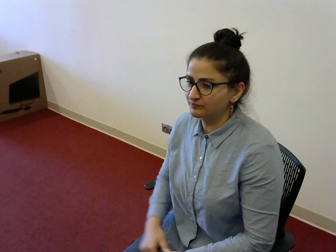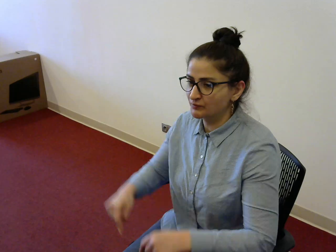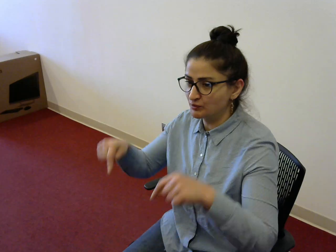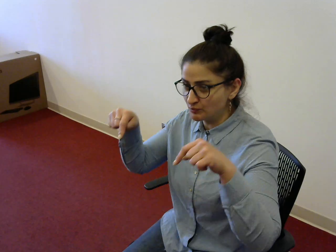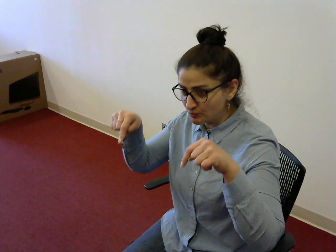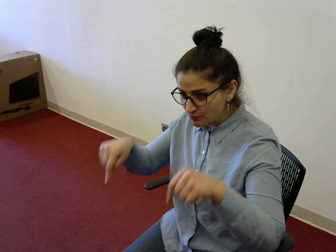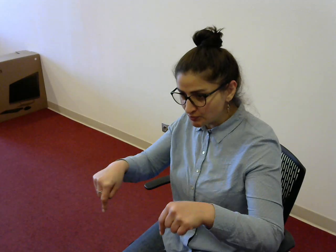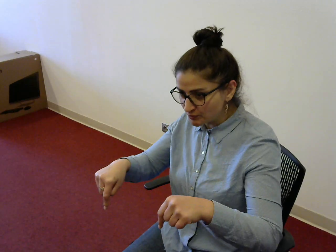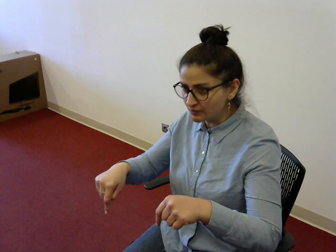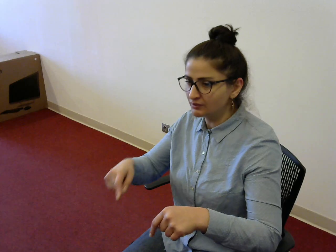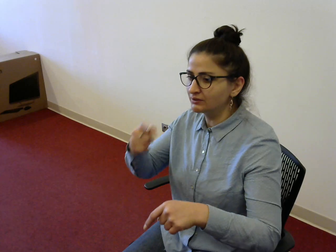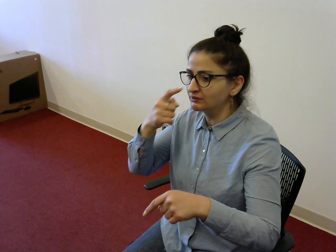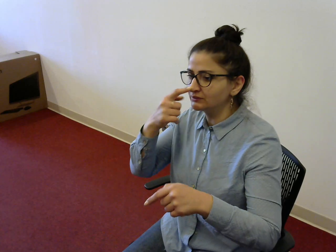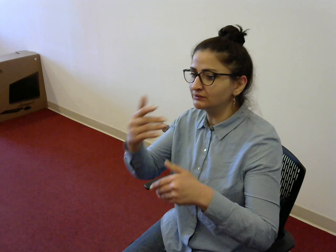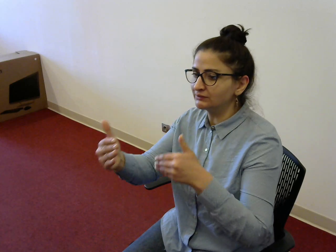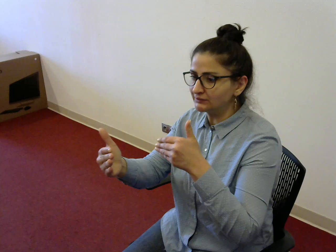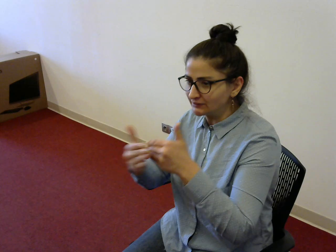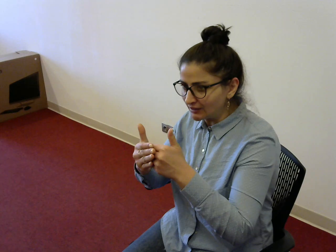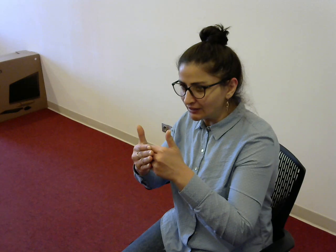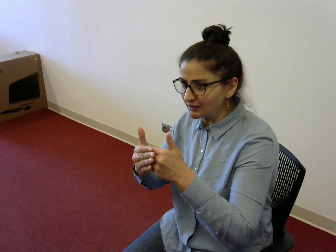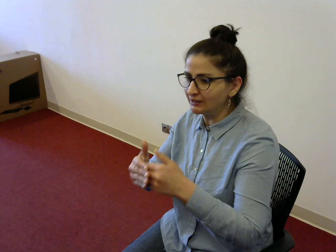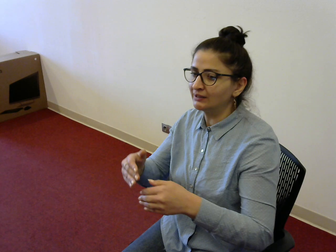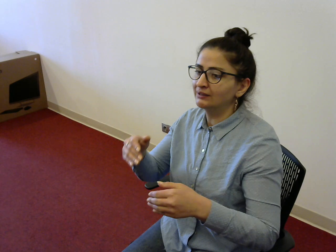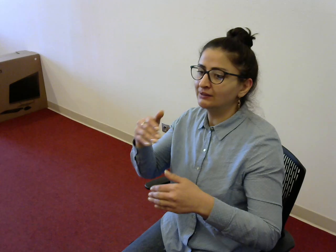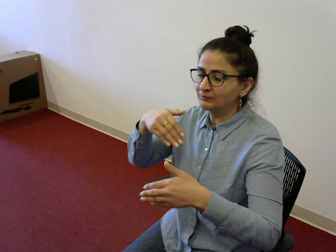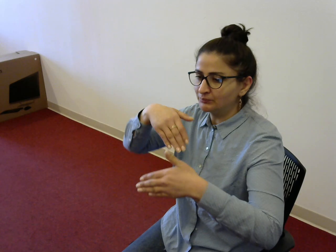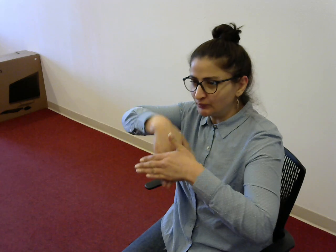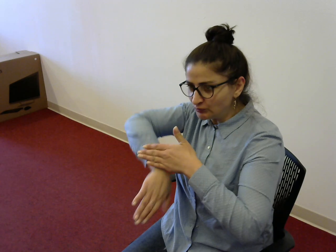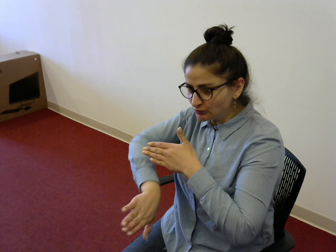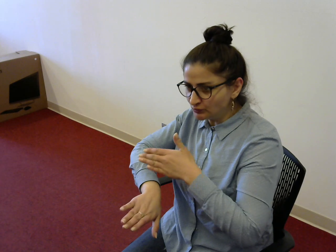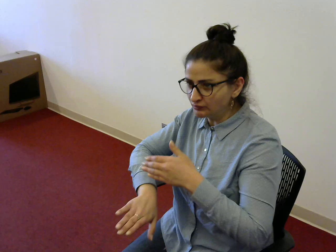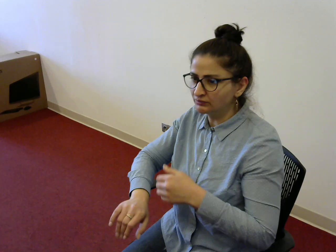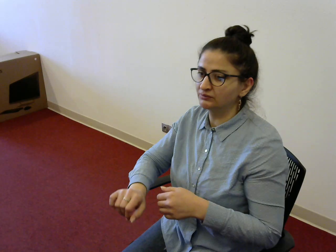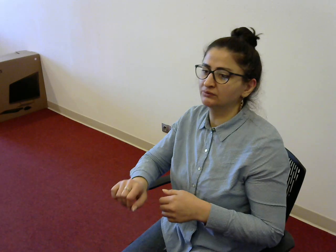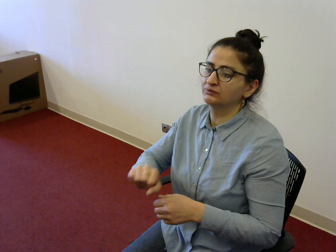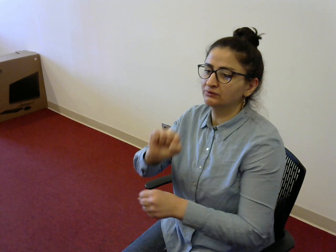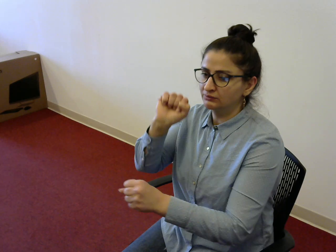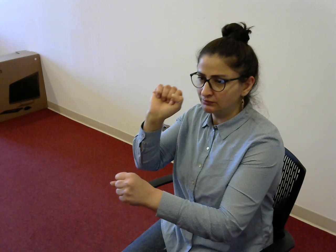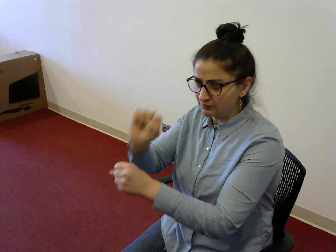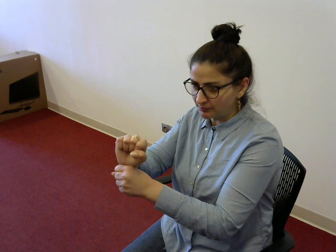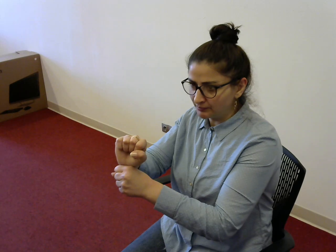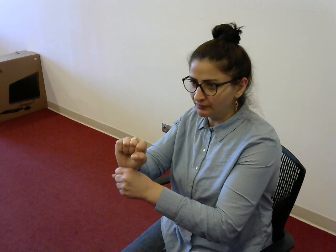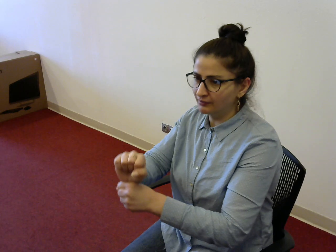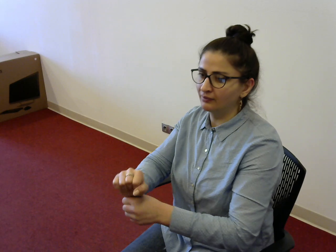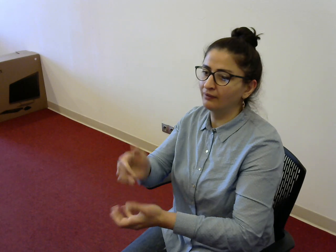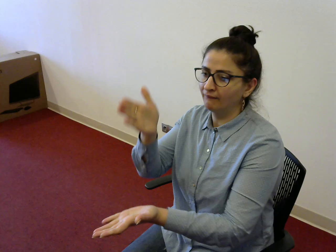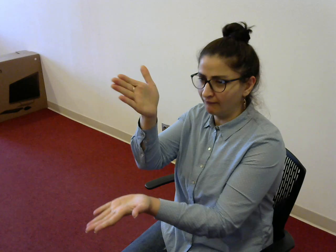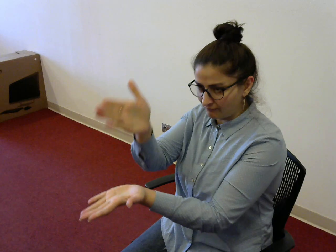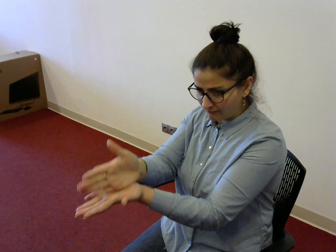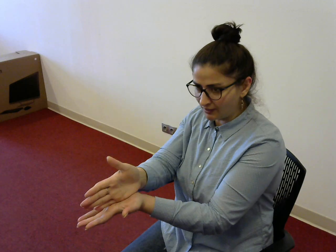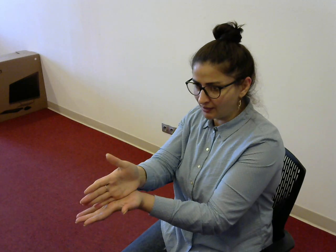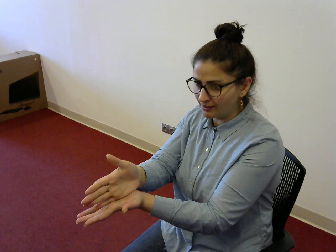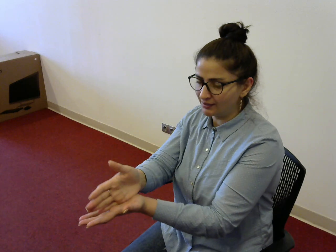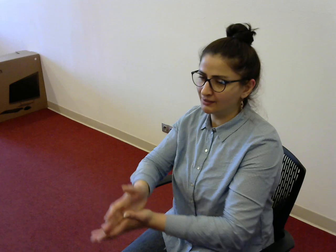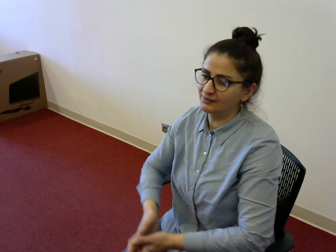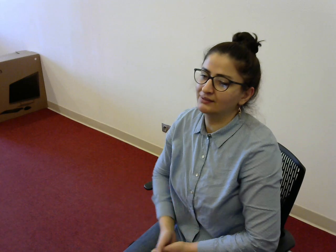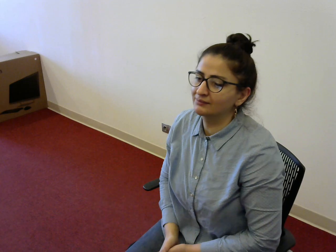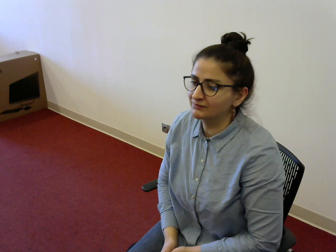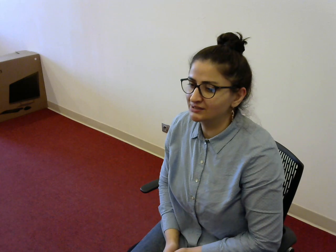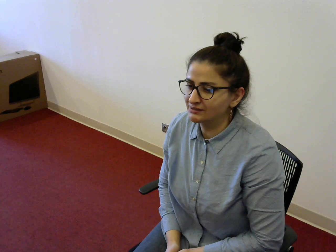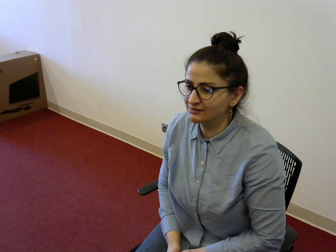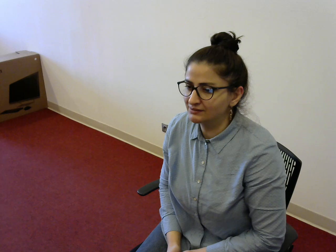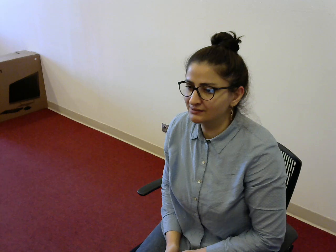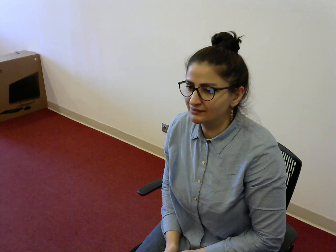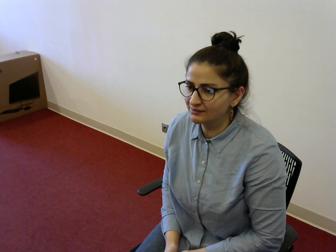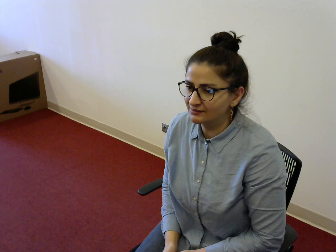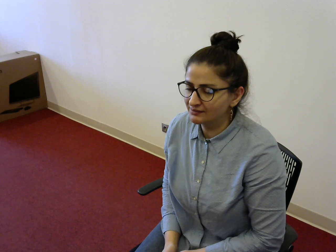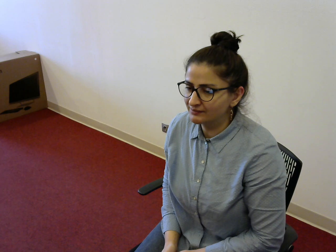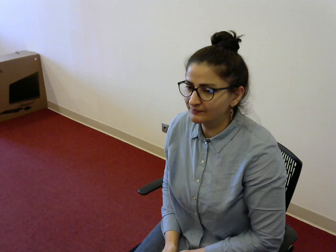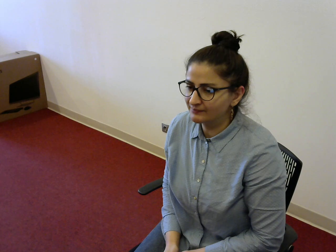Burda yaxınlıqda metro stansiyası varmı?